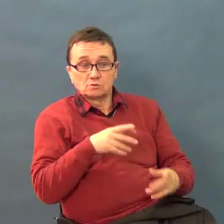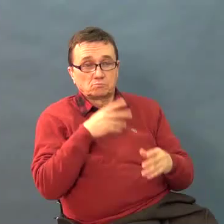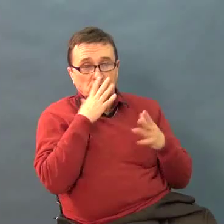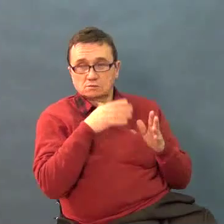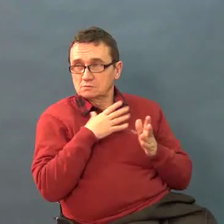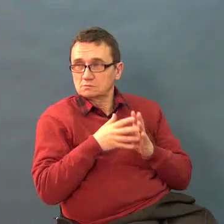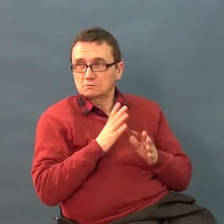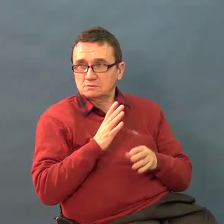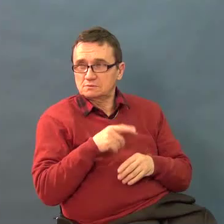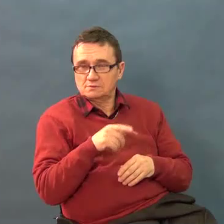Ja nie mam teraz mu pokazywać migania.